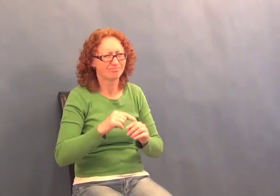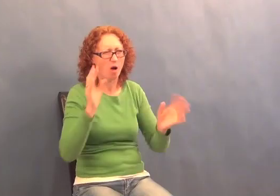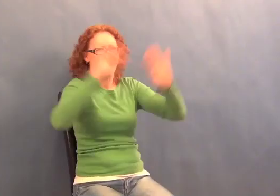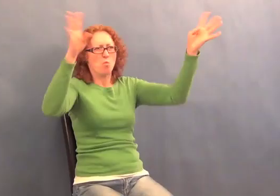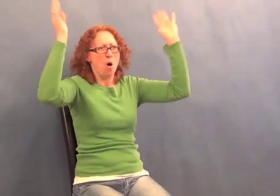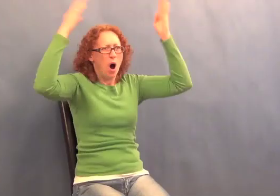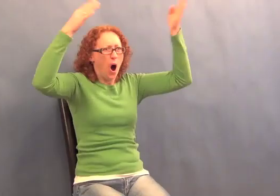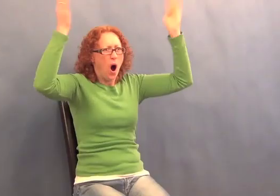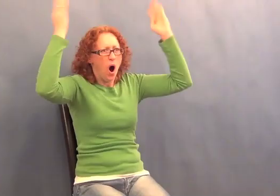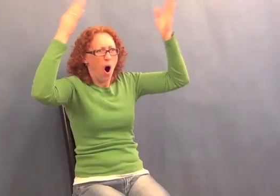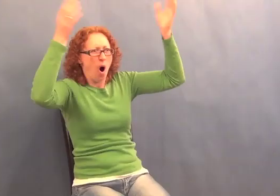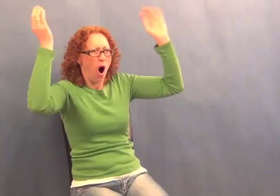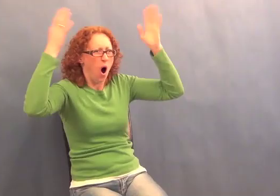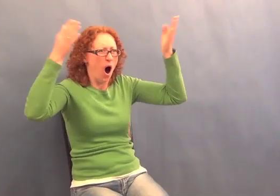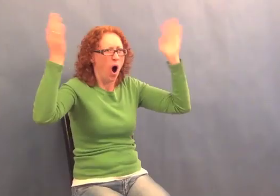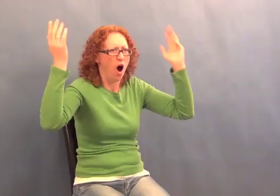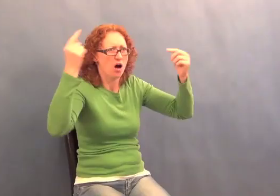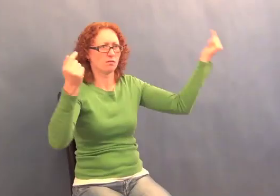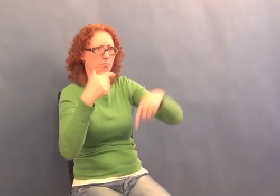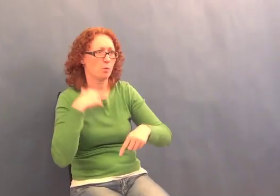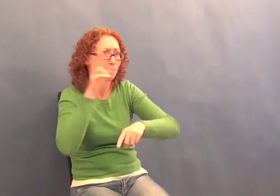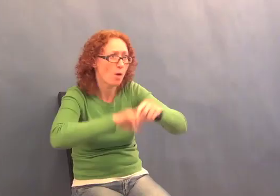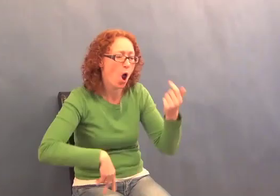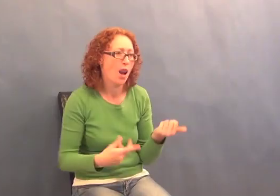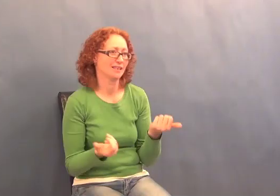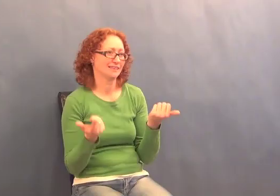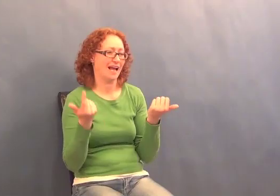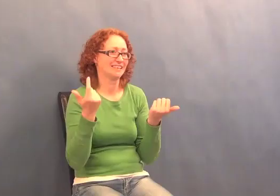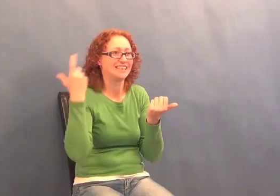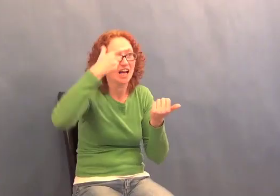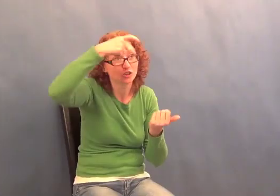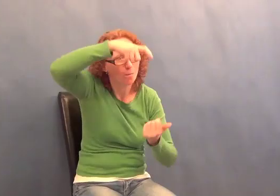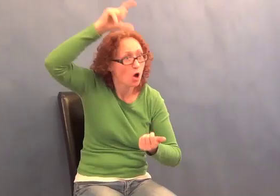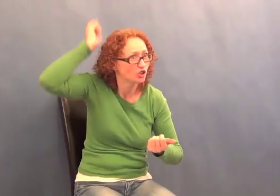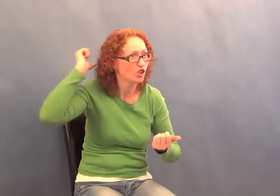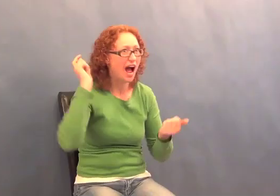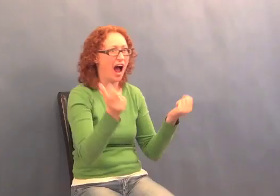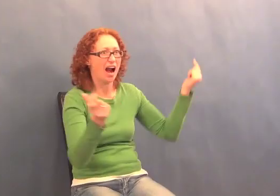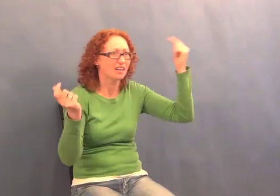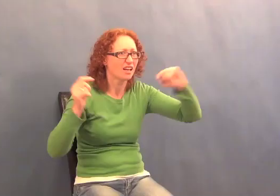Nagle włączył się alarm, przyjechała policja i straż pożarna.